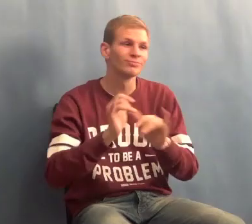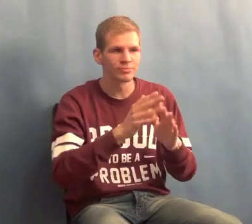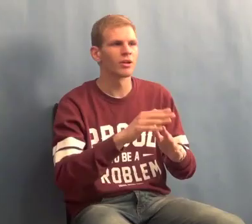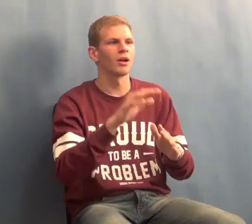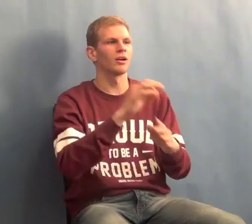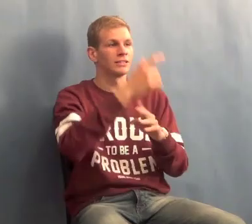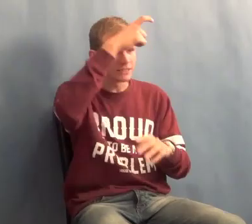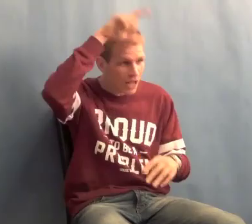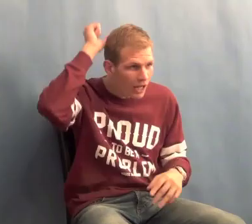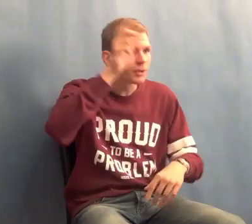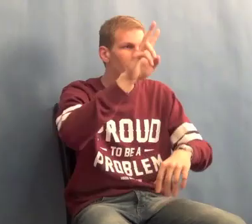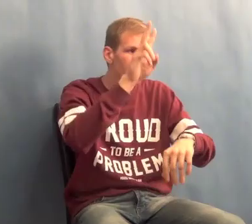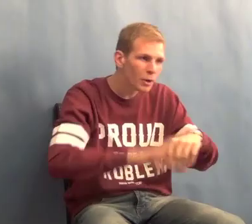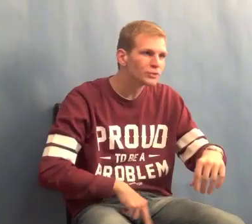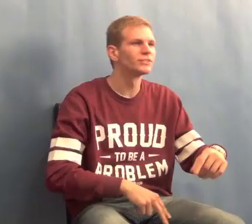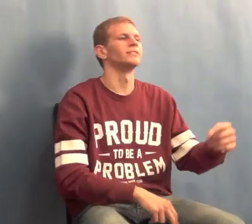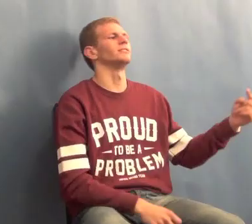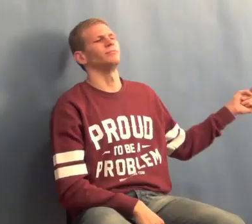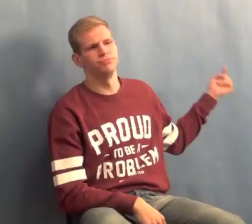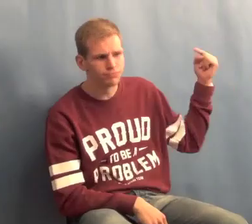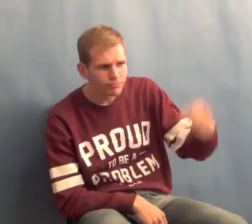Akurat wpadła straż pożarna i policja.